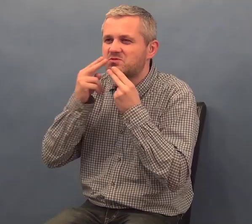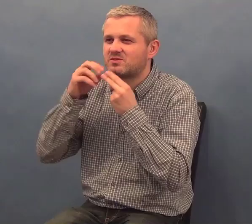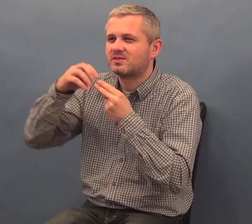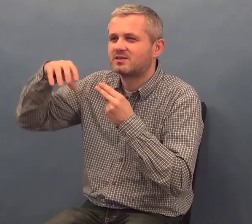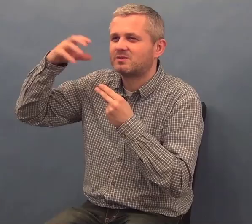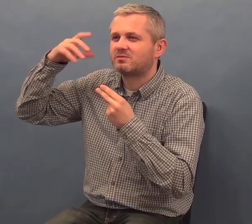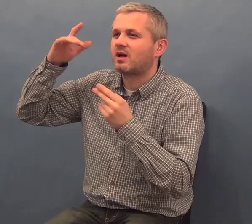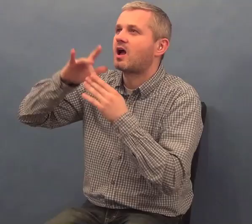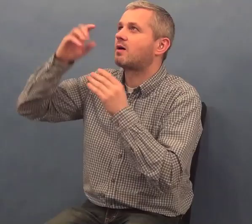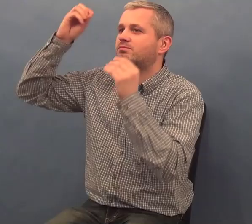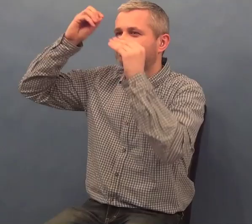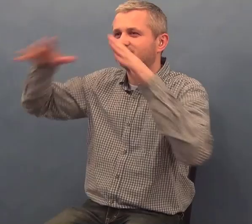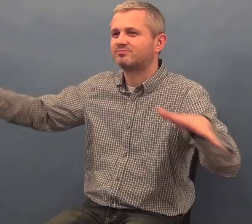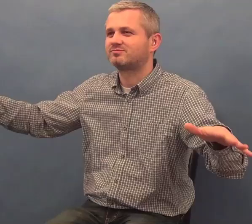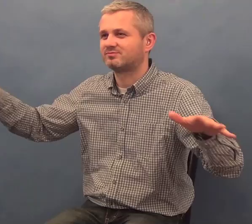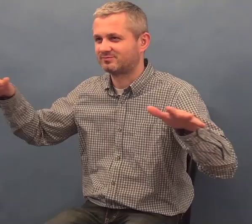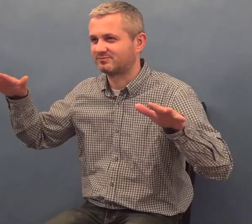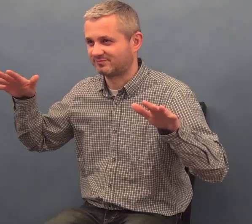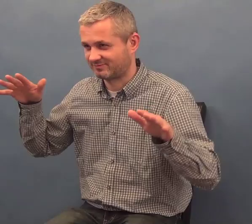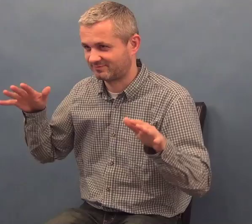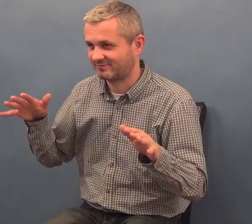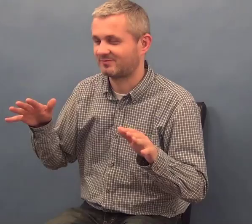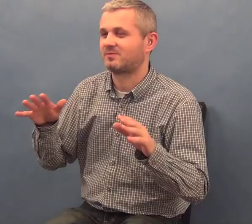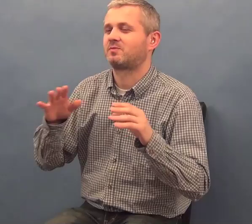Czujnik dymu wyczuł dym od papierosa i włączył się alarm.